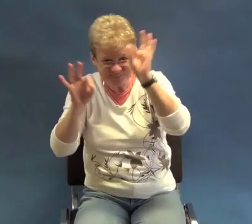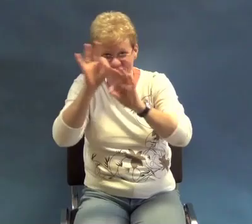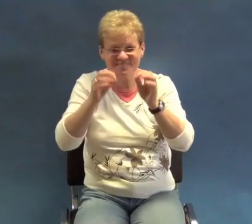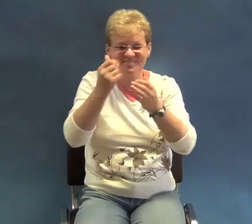I zarobić pieniądze.